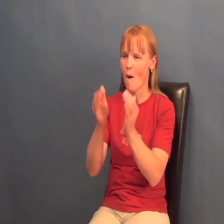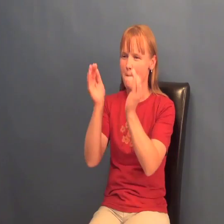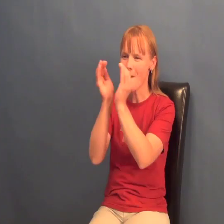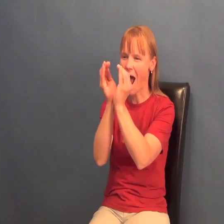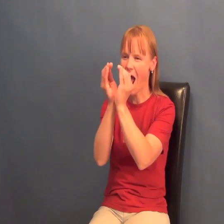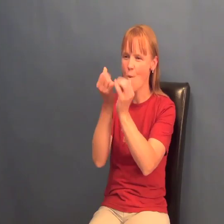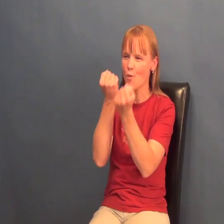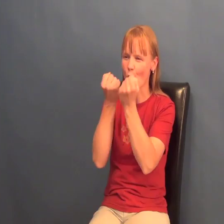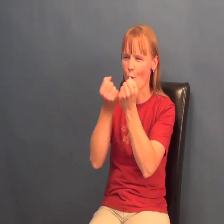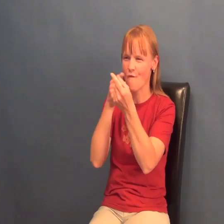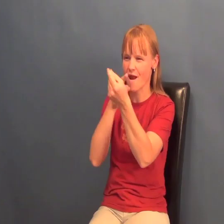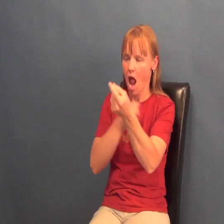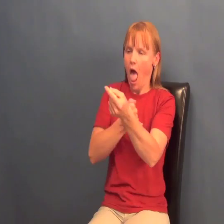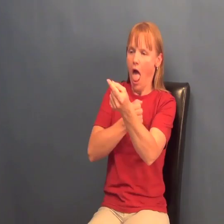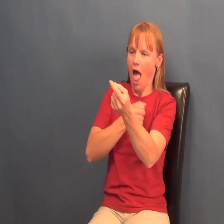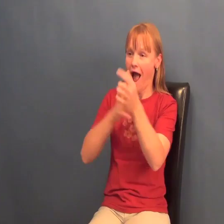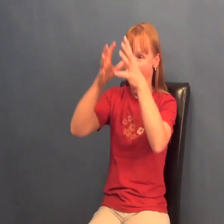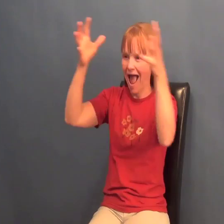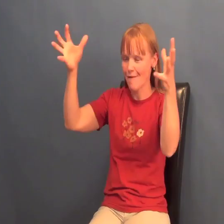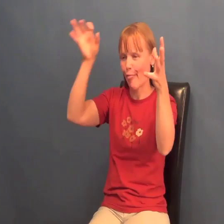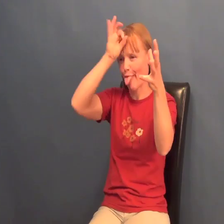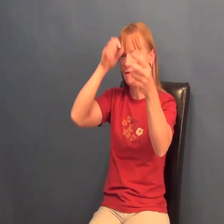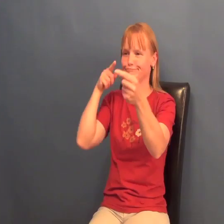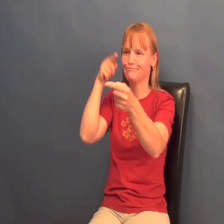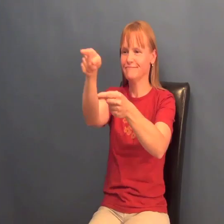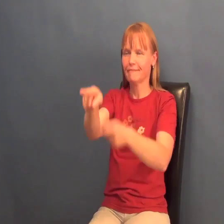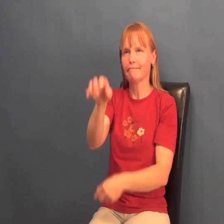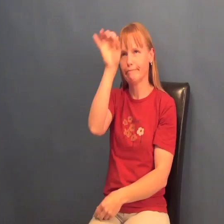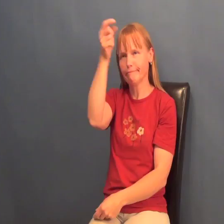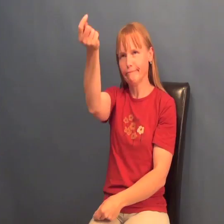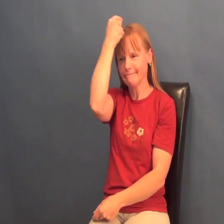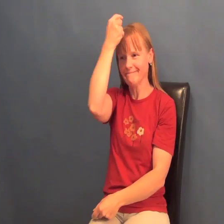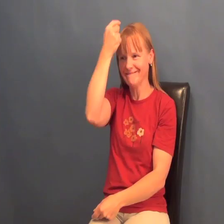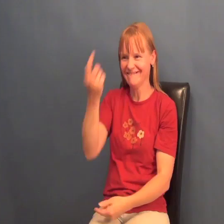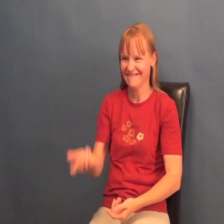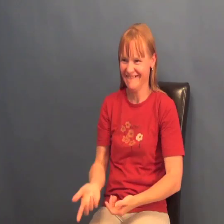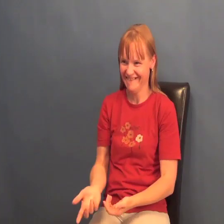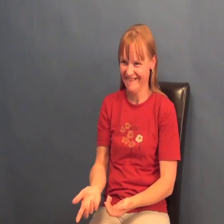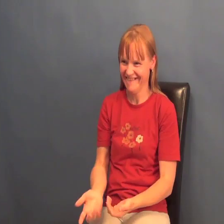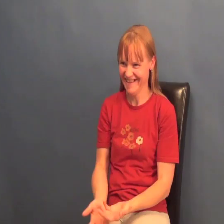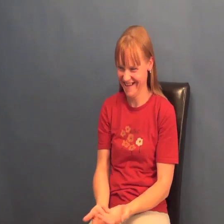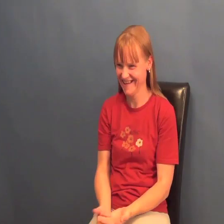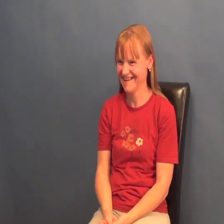W mały trudniej trafić, więc się wystraszył. W duży łatwiej, więc był spokojny.